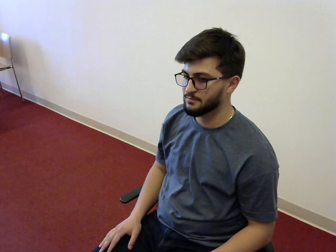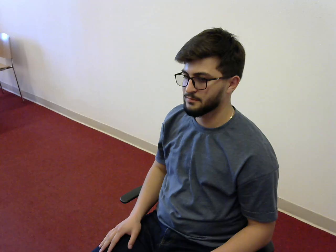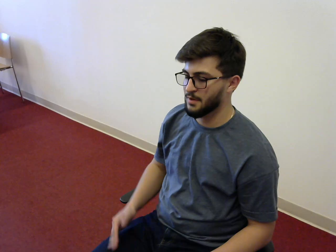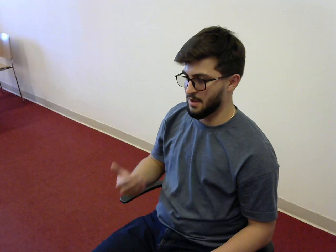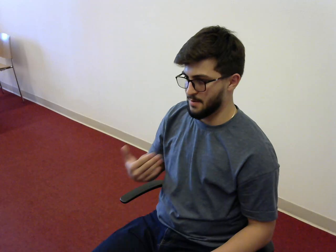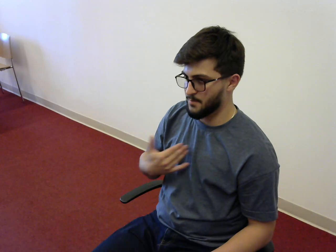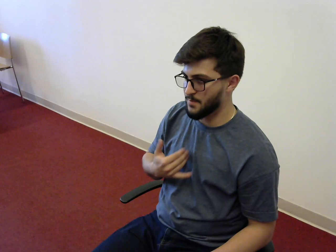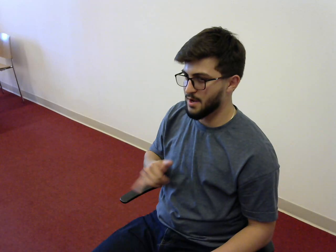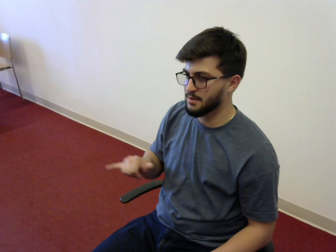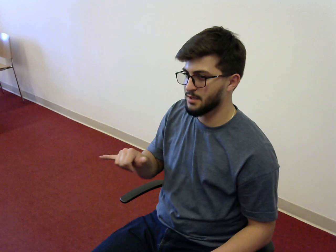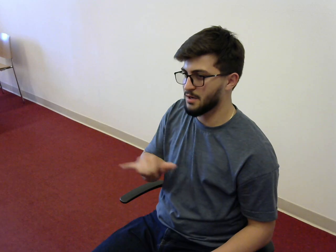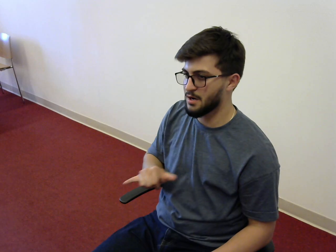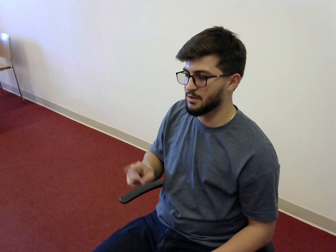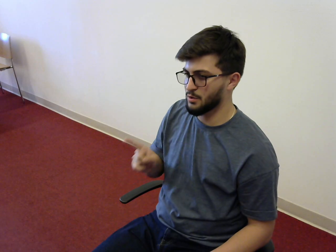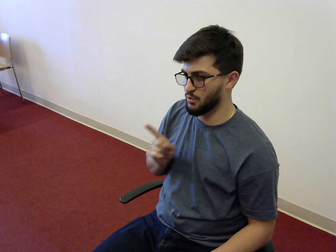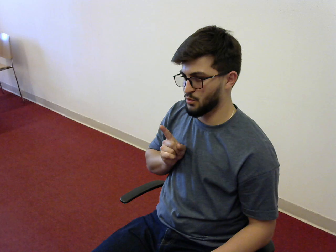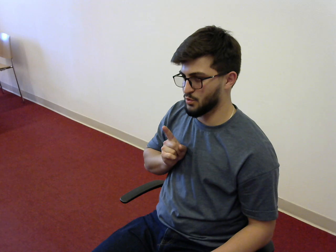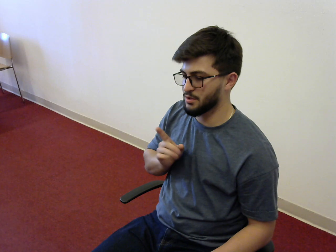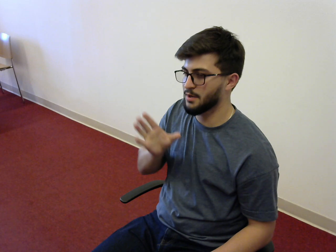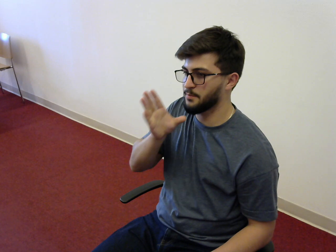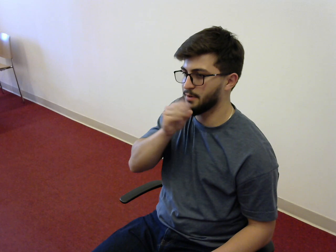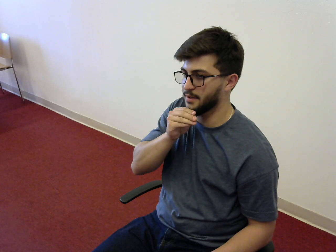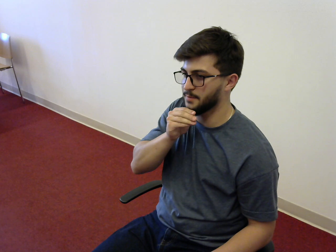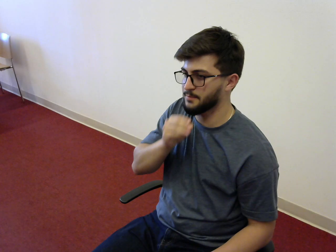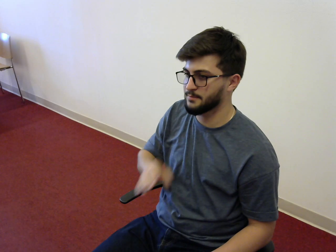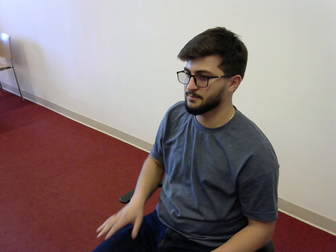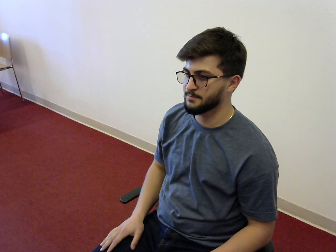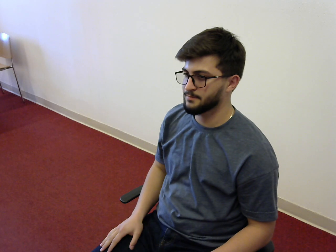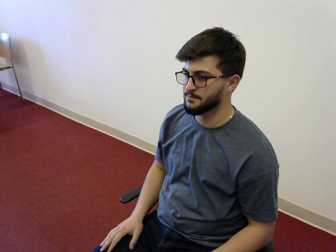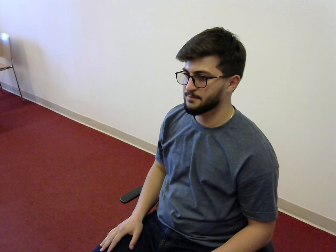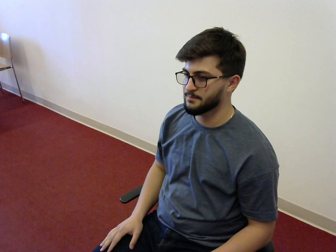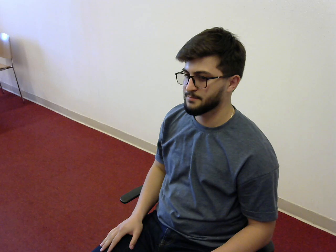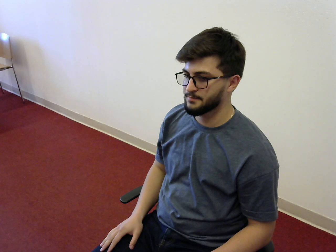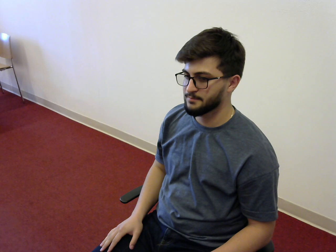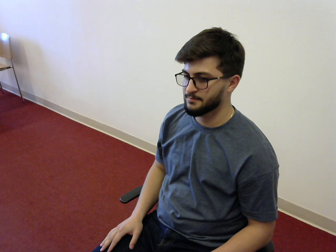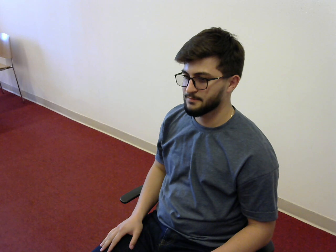Mən harda gözləyə bilərəm?